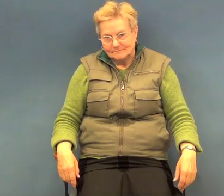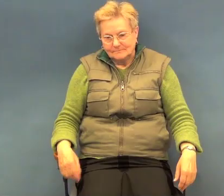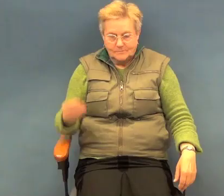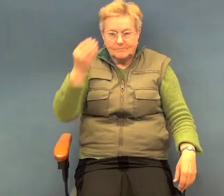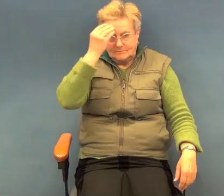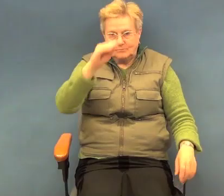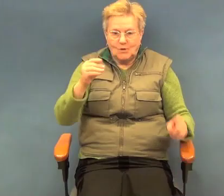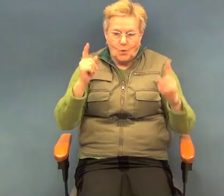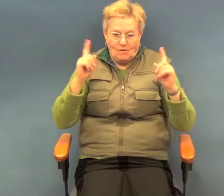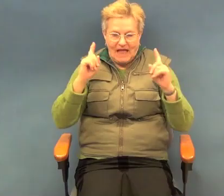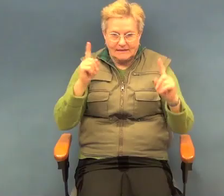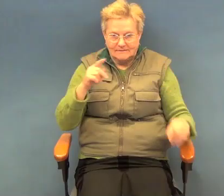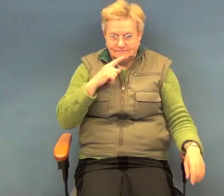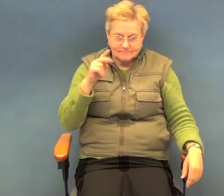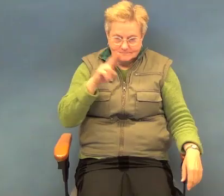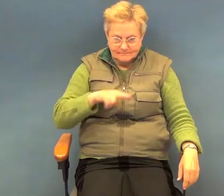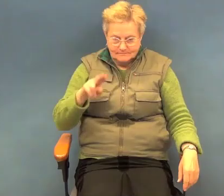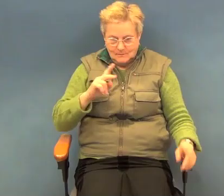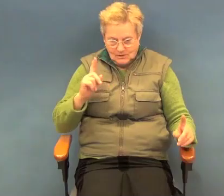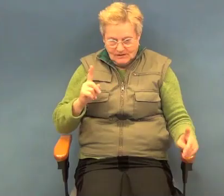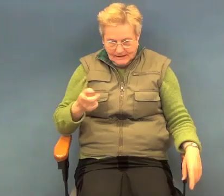Ten znak z czerwoną otoczką jest ostrzeżeniem.